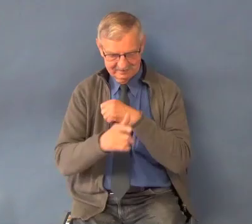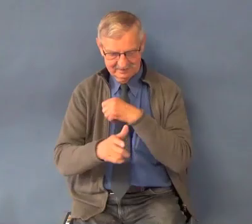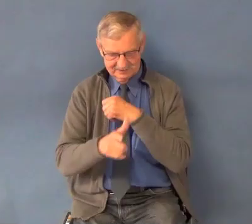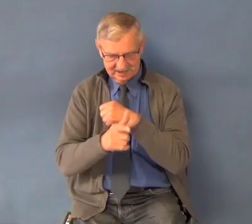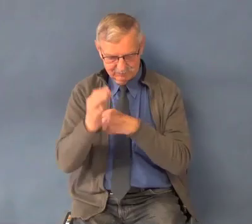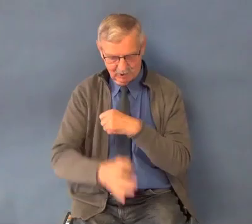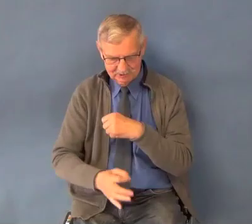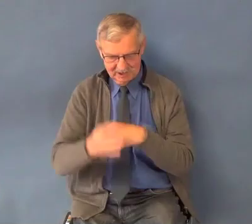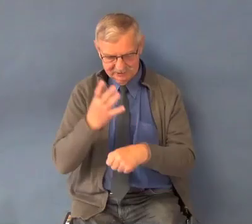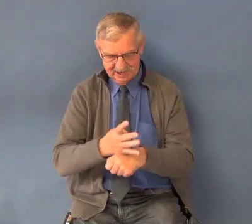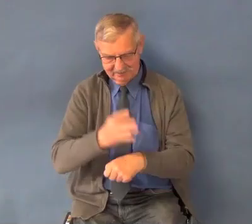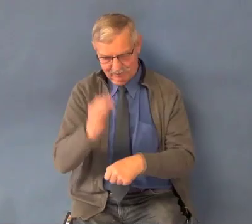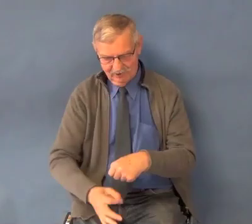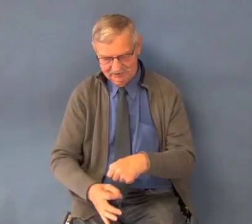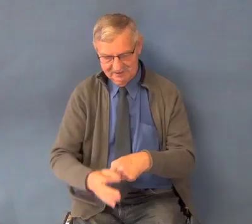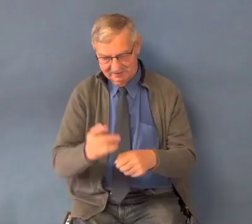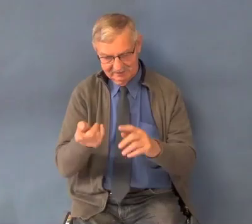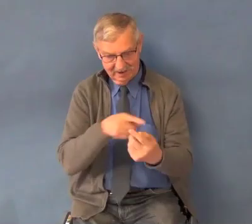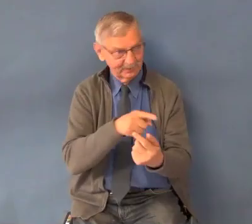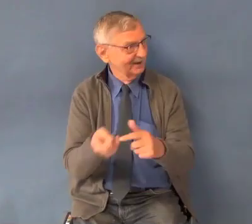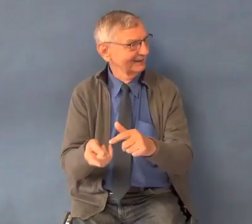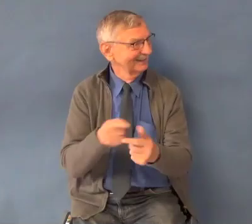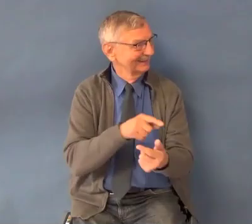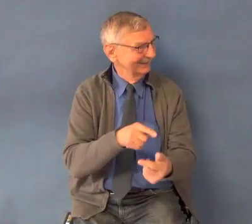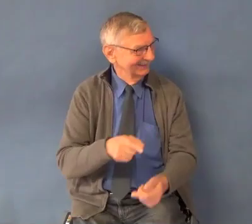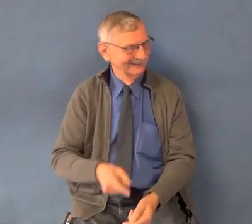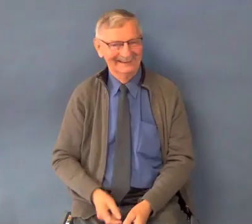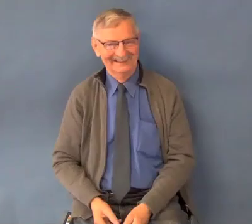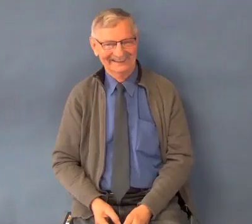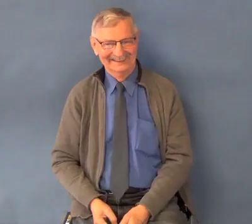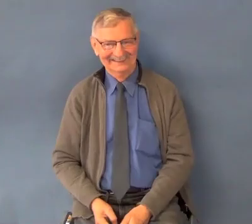Siedemdziesiąt procent, czterdzieści procent, to albo to.